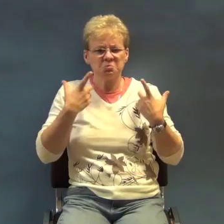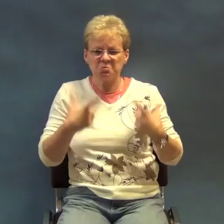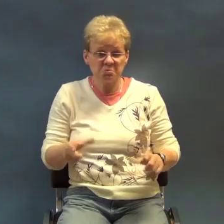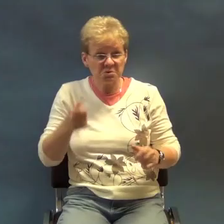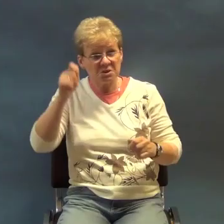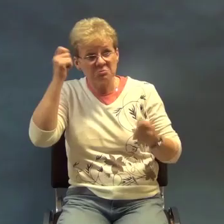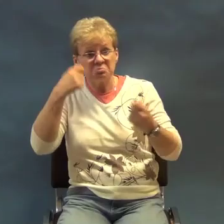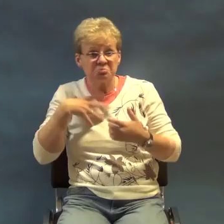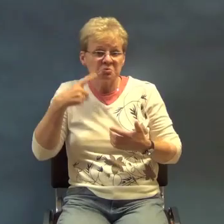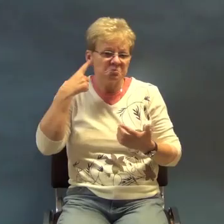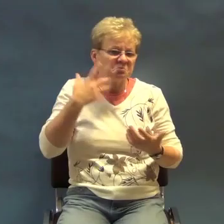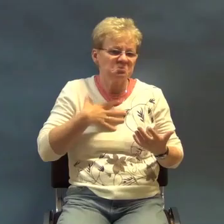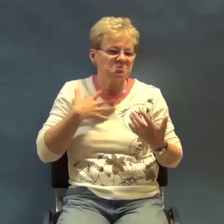Nie czuje, nie słyszał, że była straż pożarna, że był alarm.